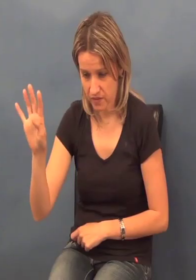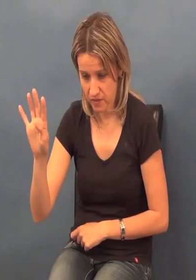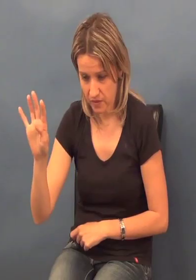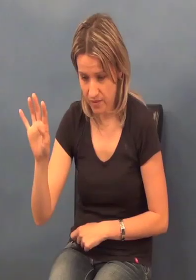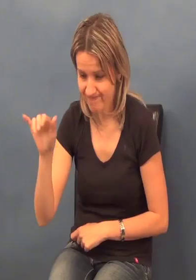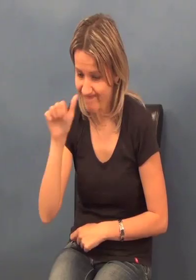O czwartej?